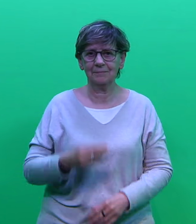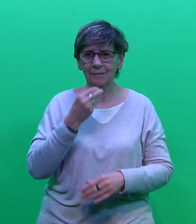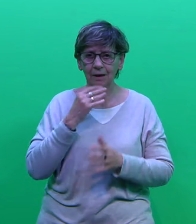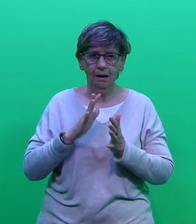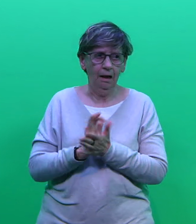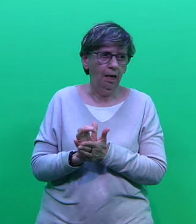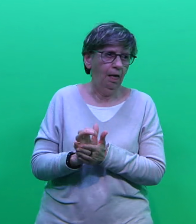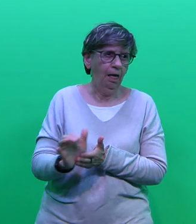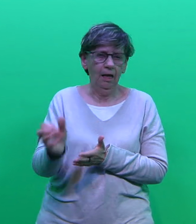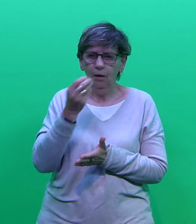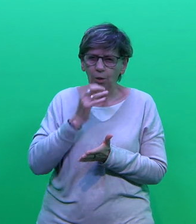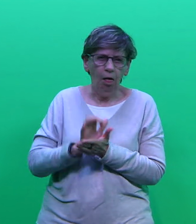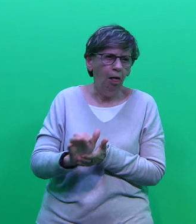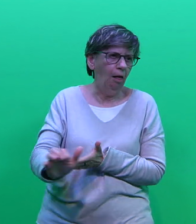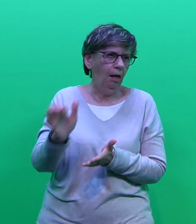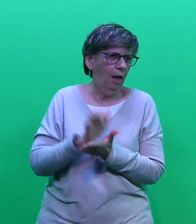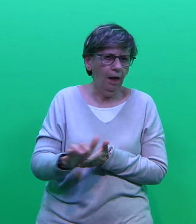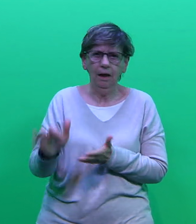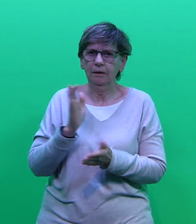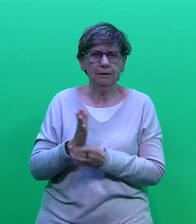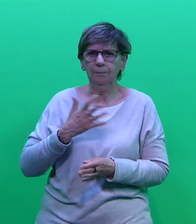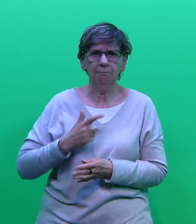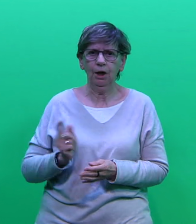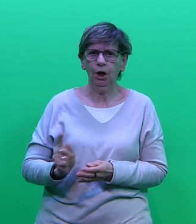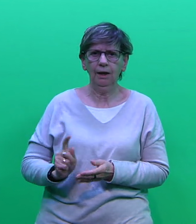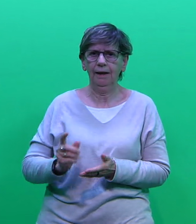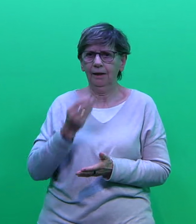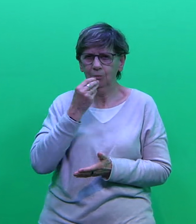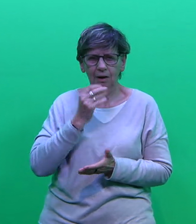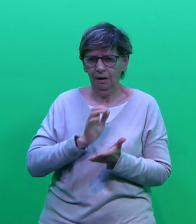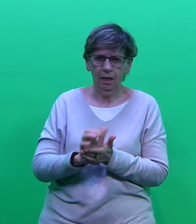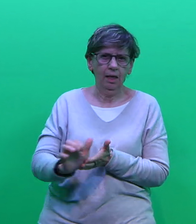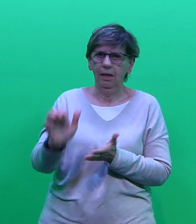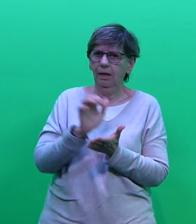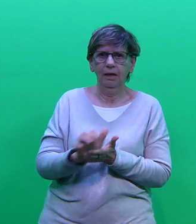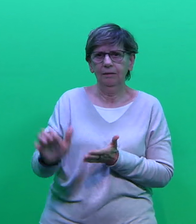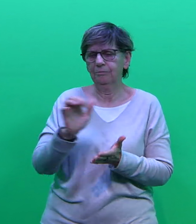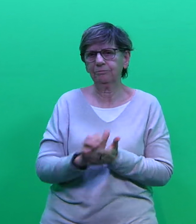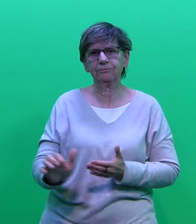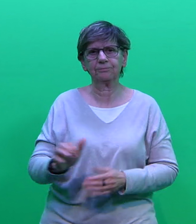Rebutja el menjar, quan hi ha menjar el rebutja, no vol menjar mai, el rebutja molt.